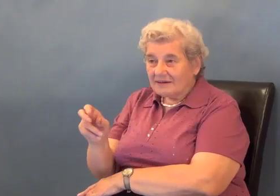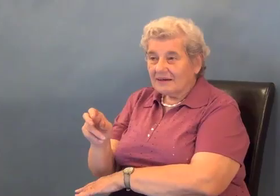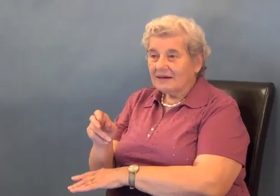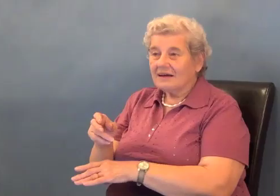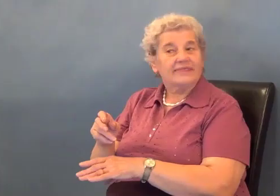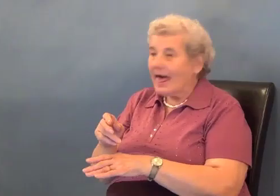Tak.